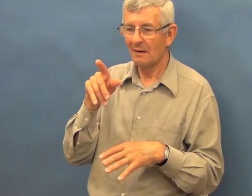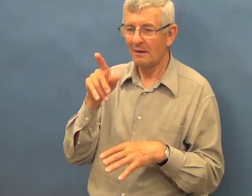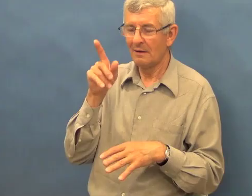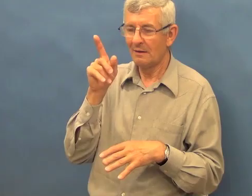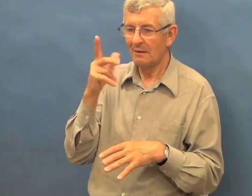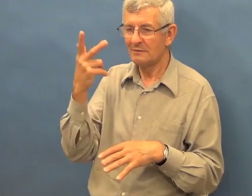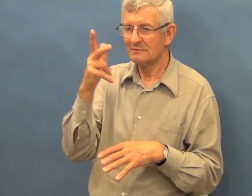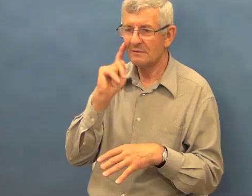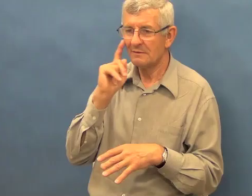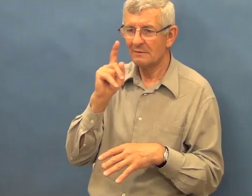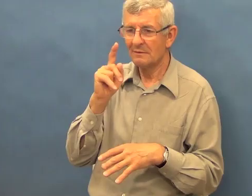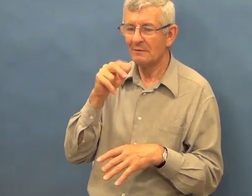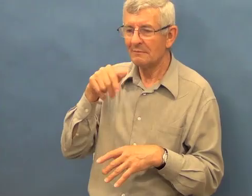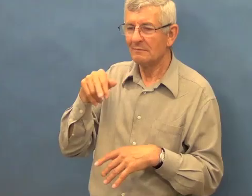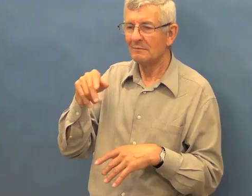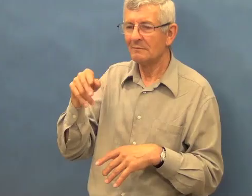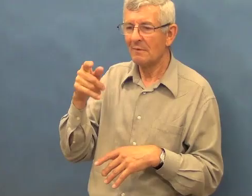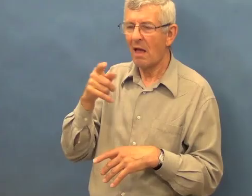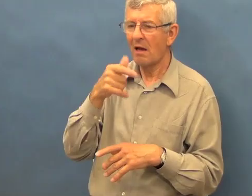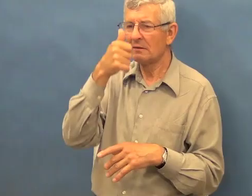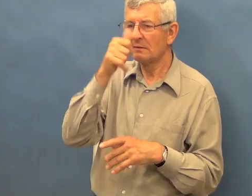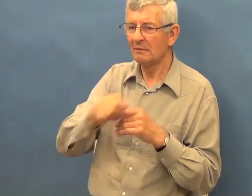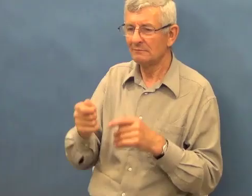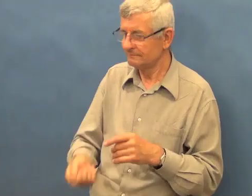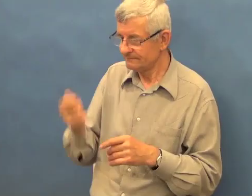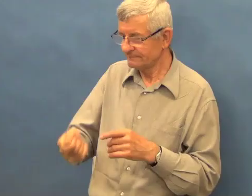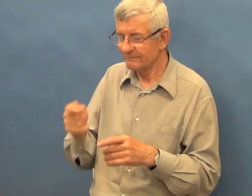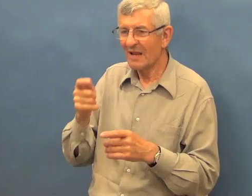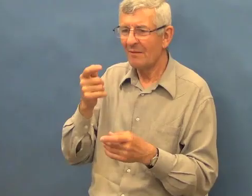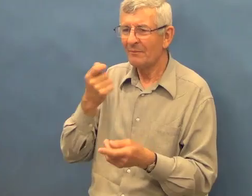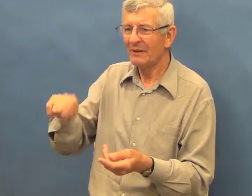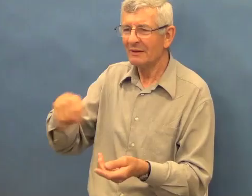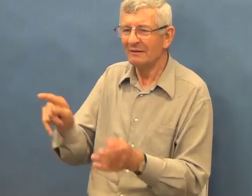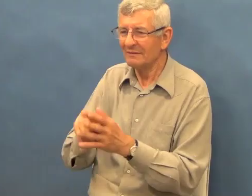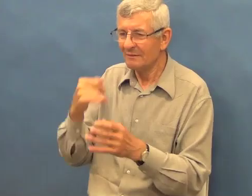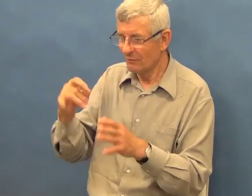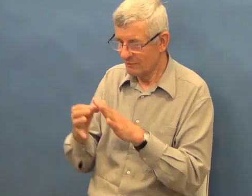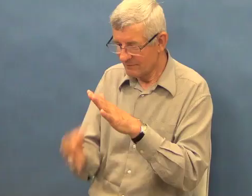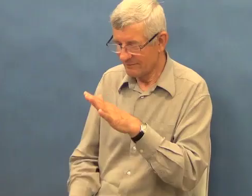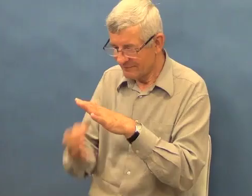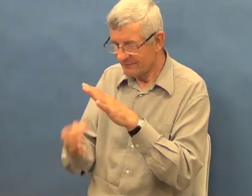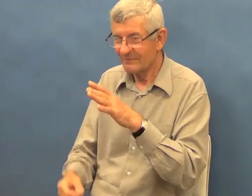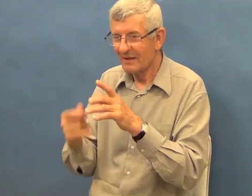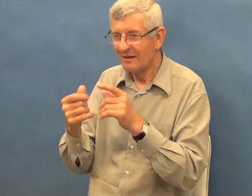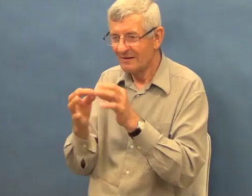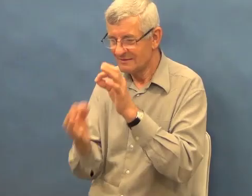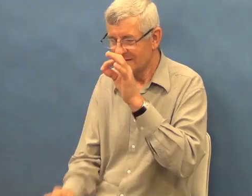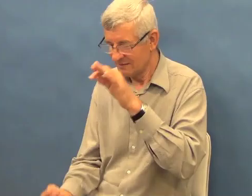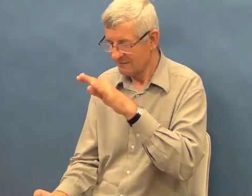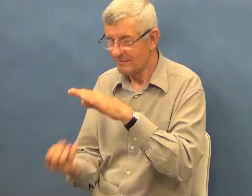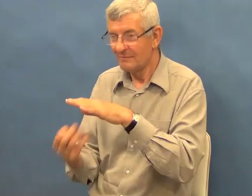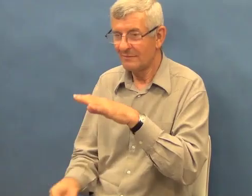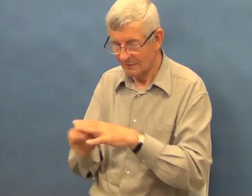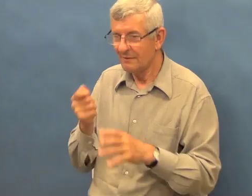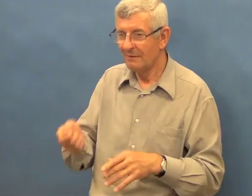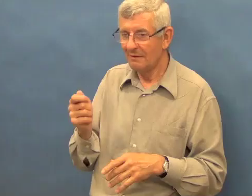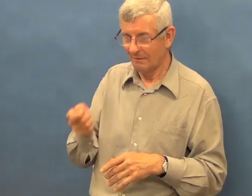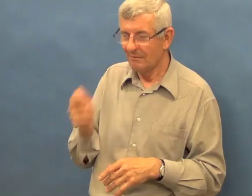Idzie trzech chłopców. Jeden odbija piłkę rakietką, podobną do rakietki do ping-ponga, ale inną. Odbija rakietką piłeczkę na sznurku.